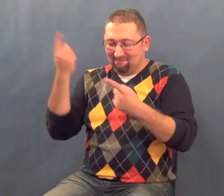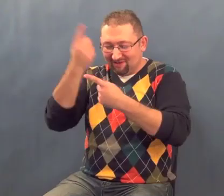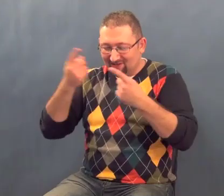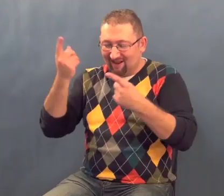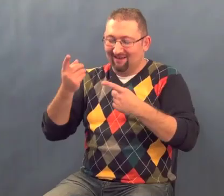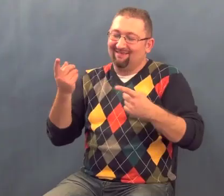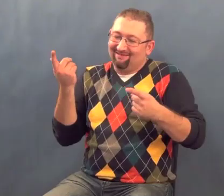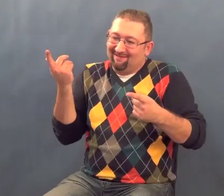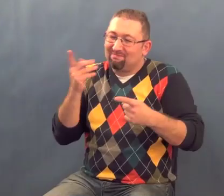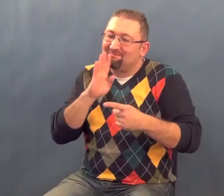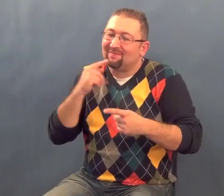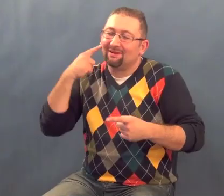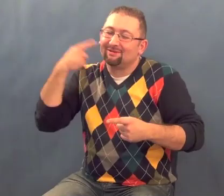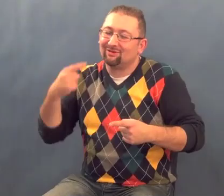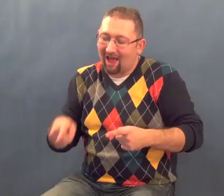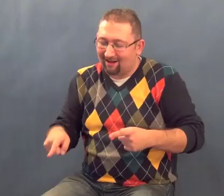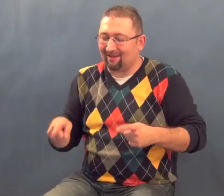Myślę, że to chyba żart.